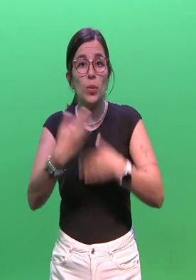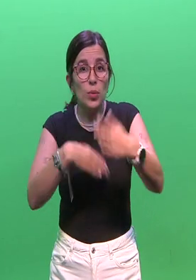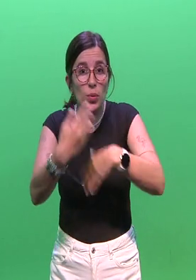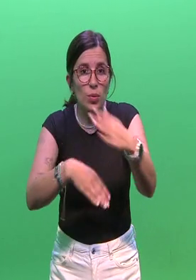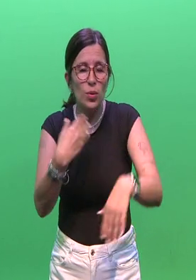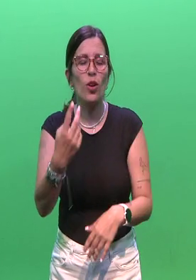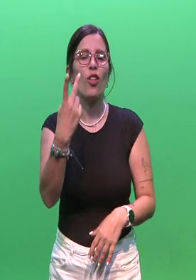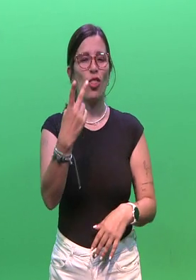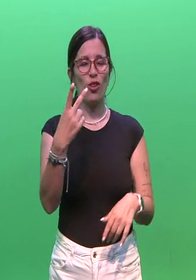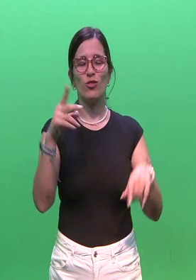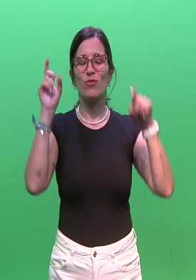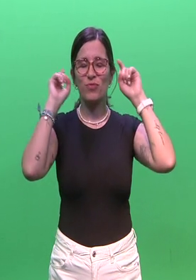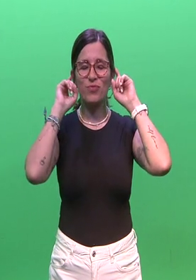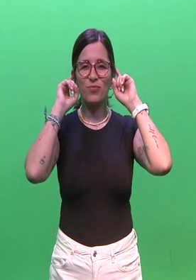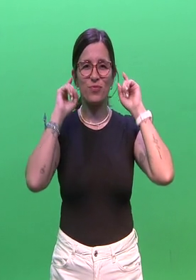Al cap d'un temps ja faig servir dos audiòfons.